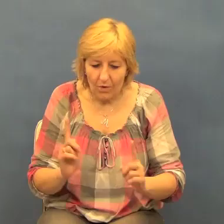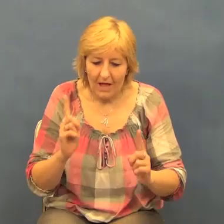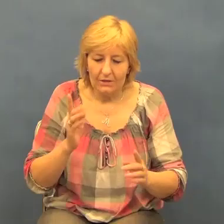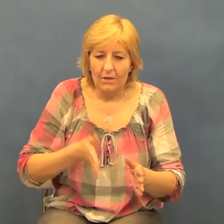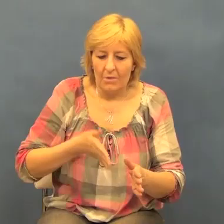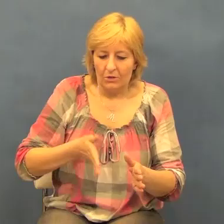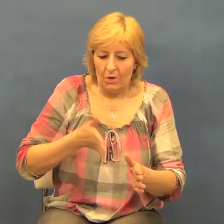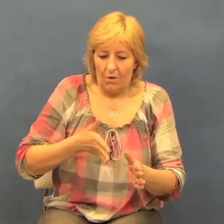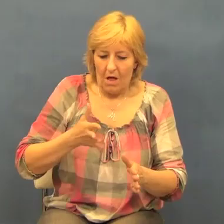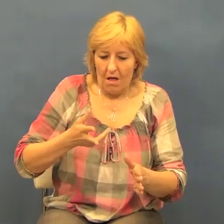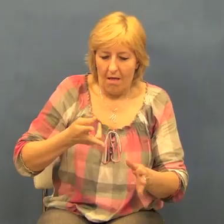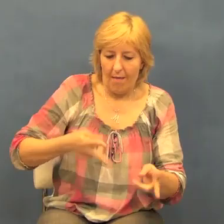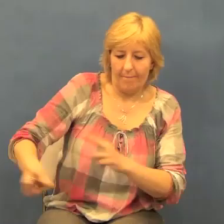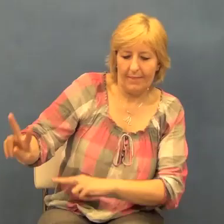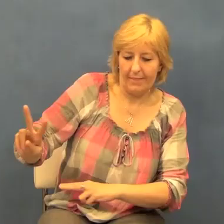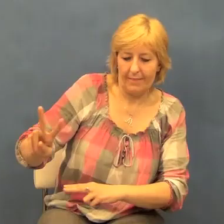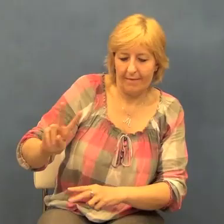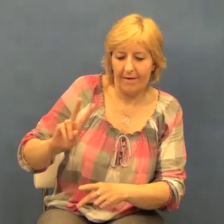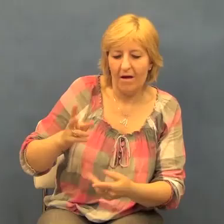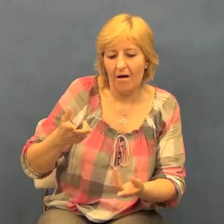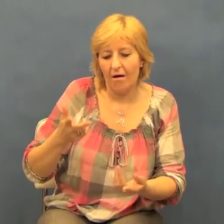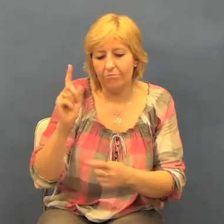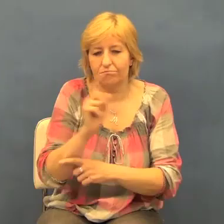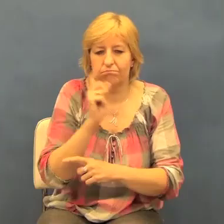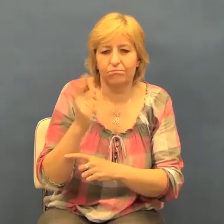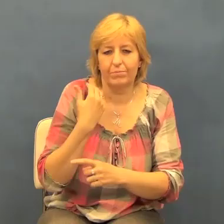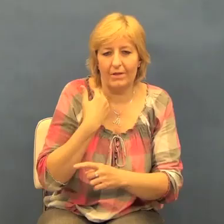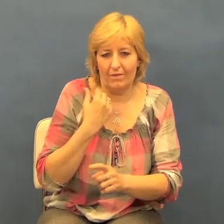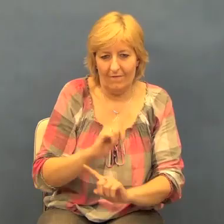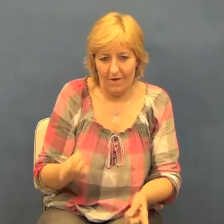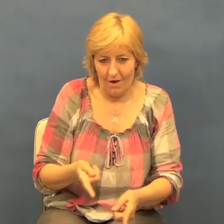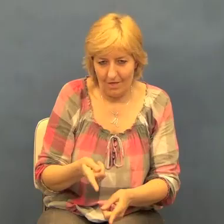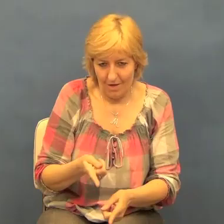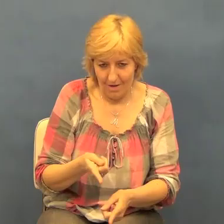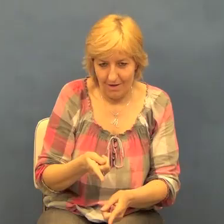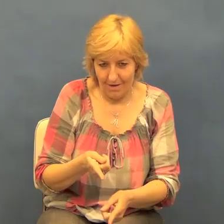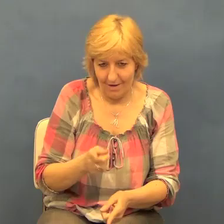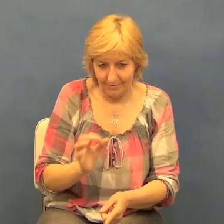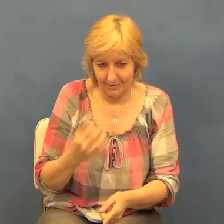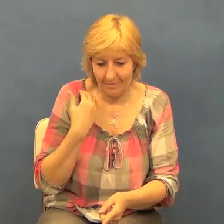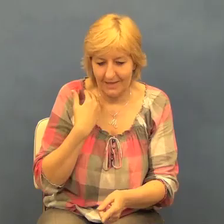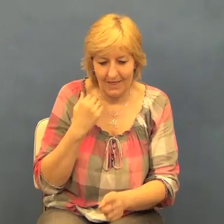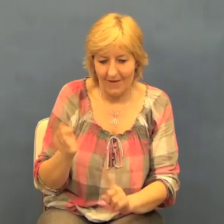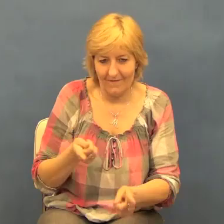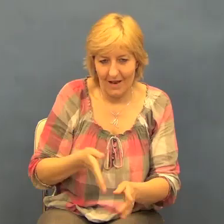Trzeba uważać na pociąg, żeby się nie poślizgnąć po pijaku.